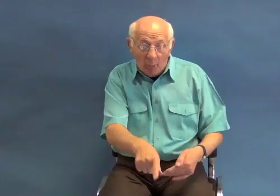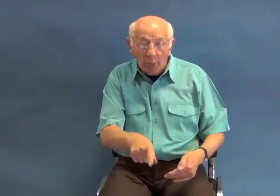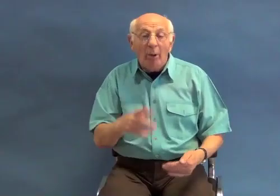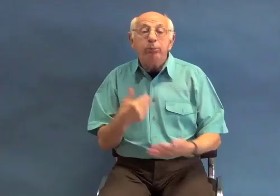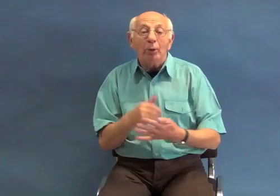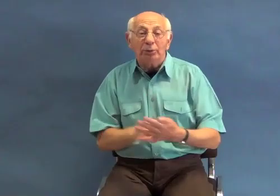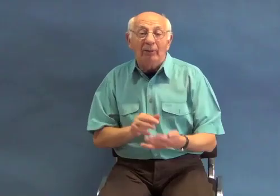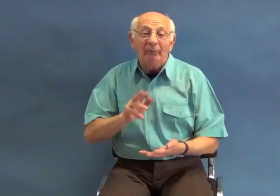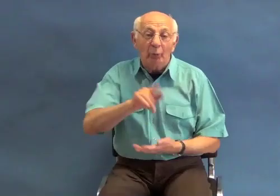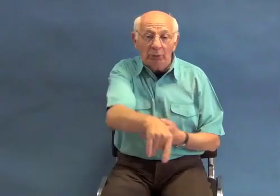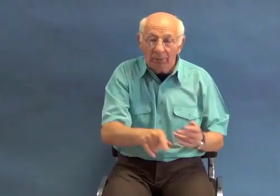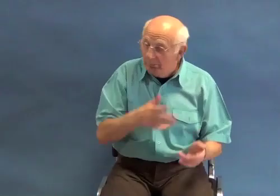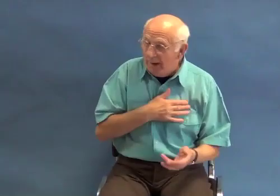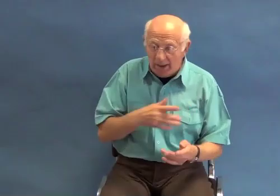A to - to po co tam się wchodzi?